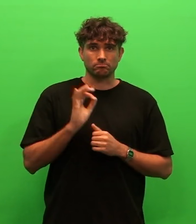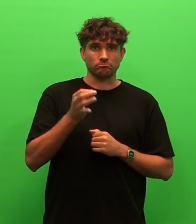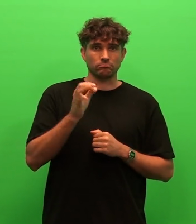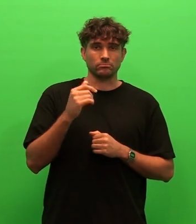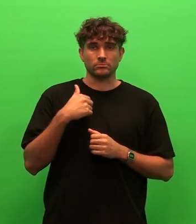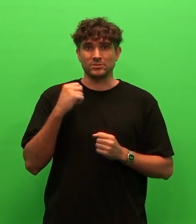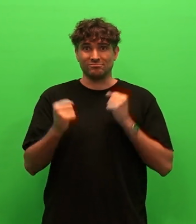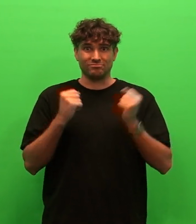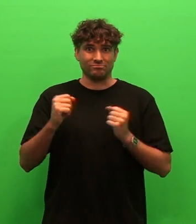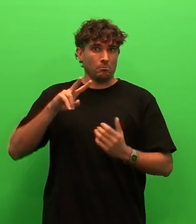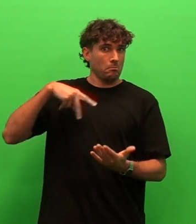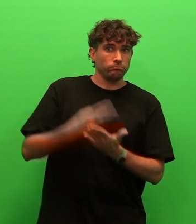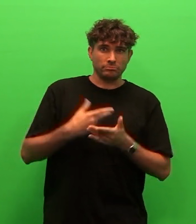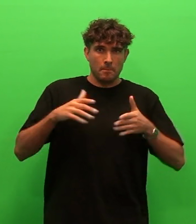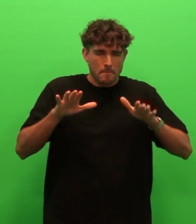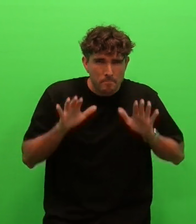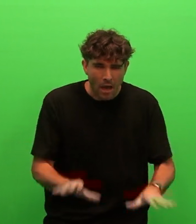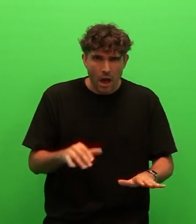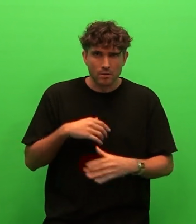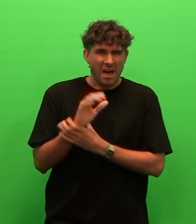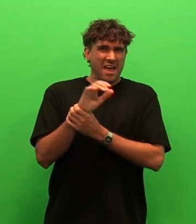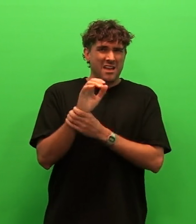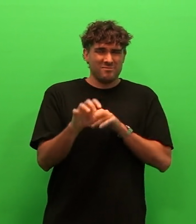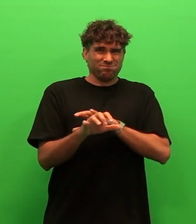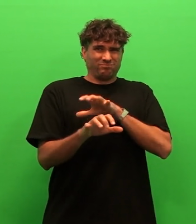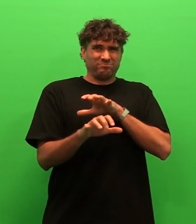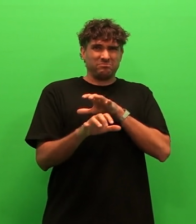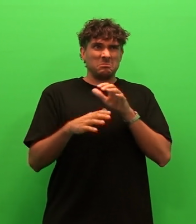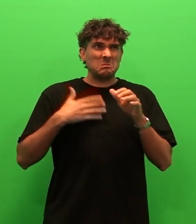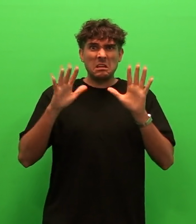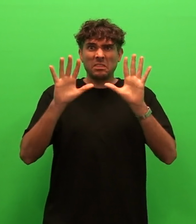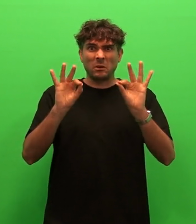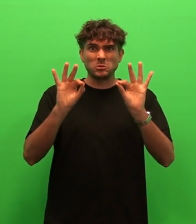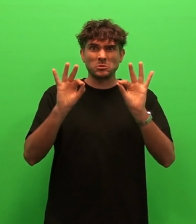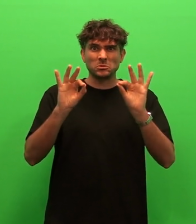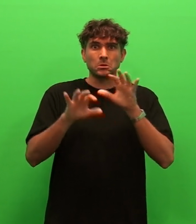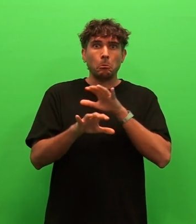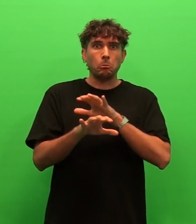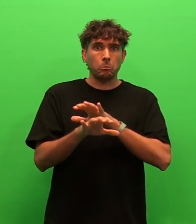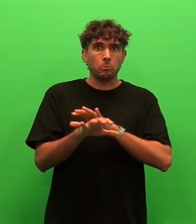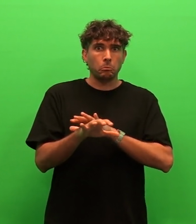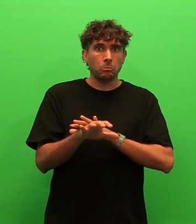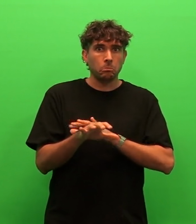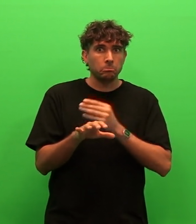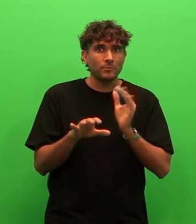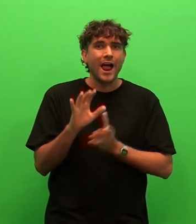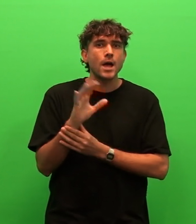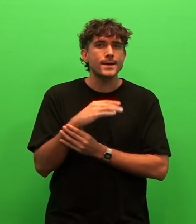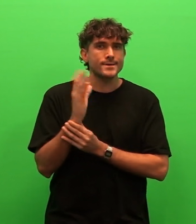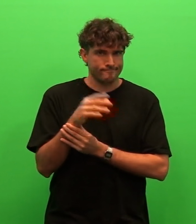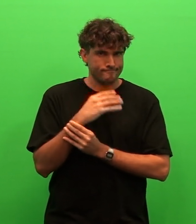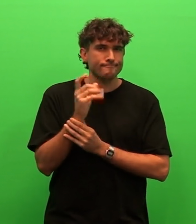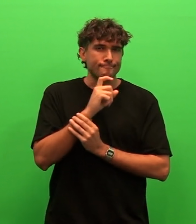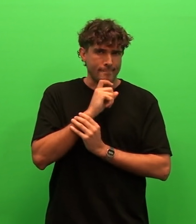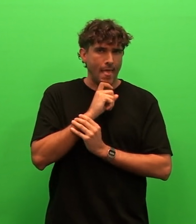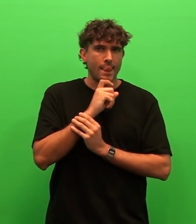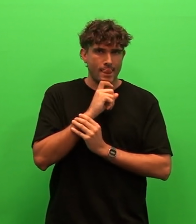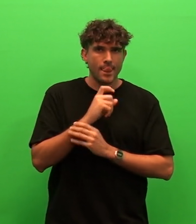Sí, quan corría vaig caure i vaig posar les mans per parar el cop, el canell dret es va inflar durant deu segons i després va desaparèixer. Estic millor però encara em fa mal quan moc la mà.